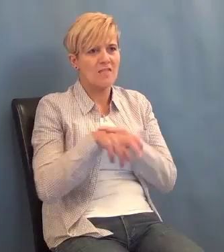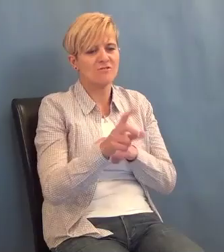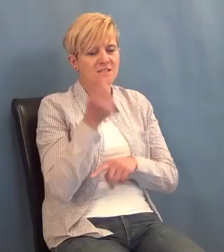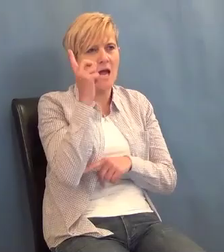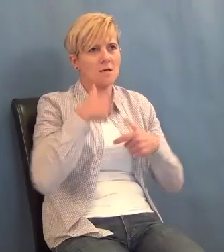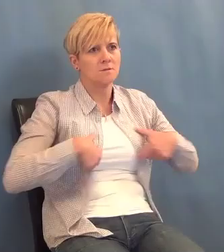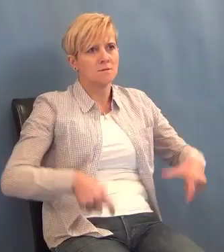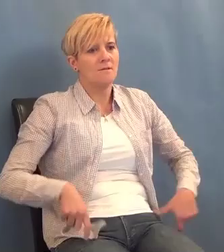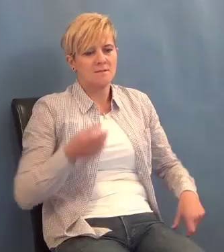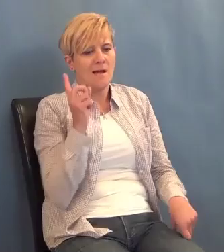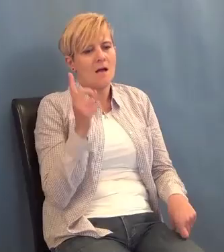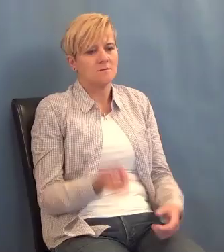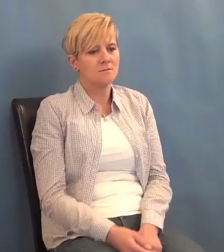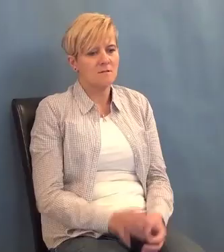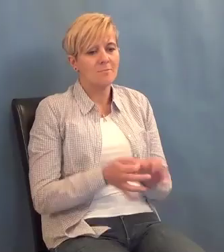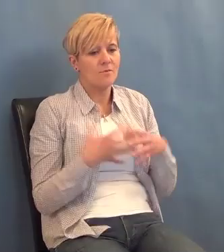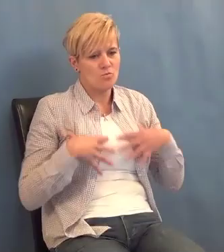Zakaz wejścia w bikini, zakaz.